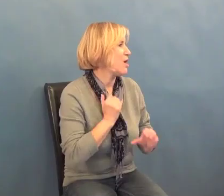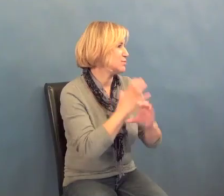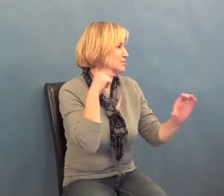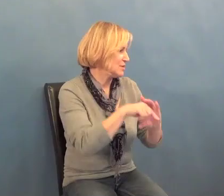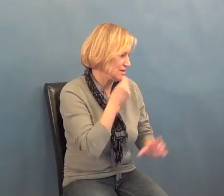Autobus.